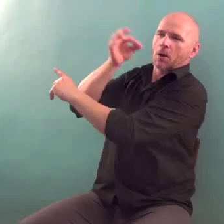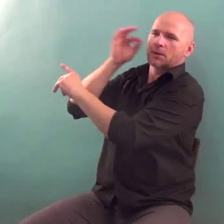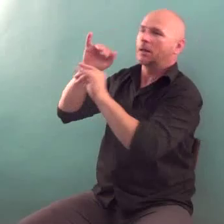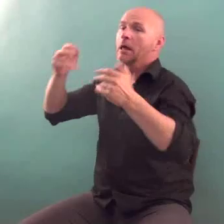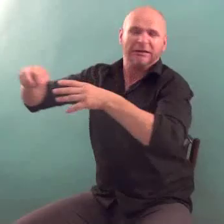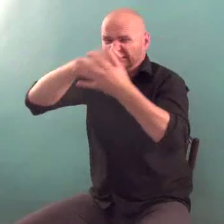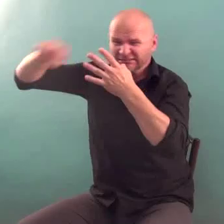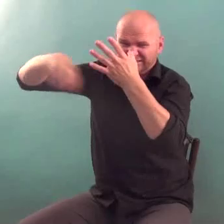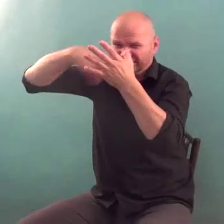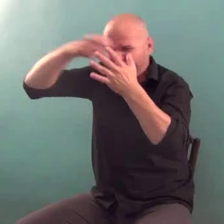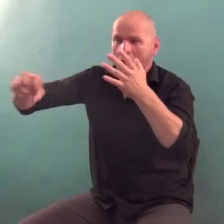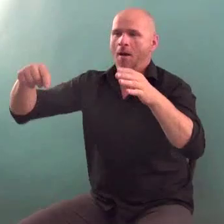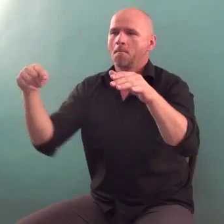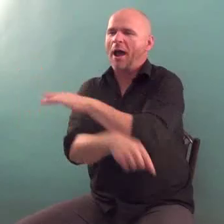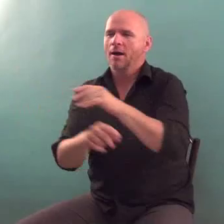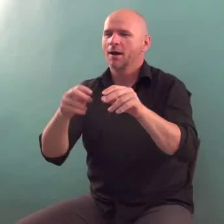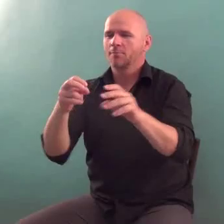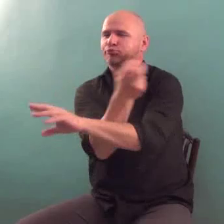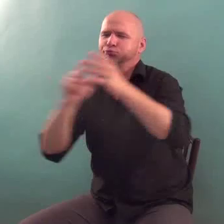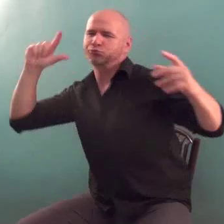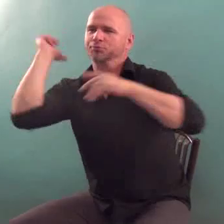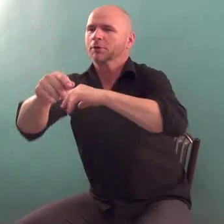Szybko kręci się w kółko i ucieka.